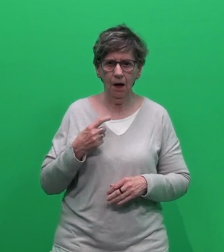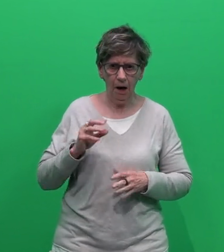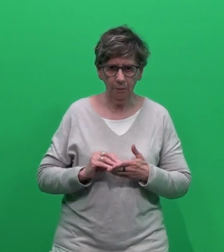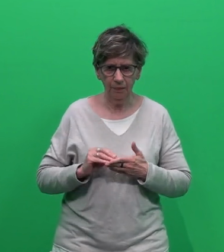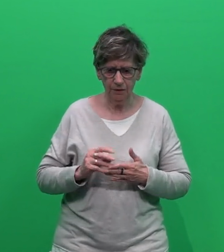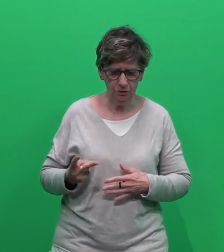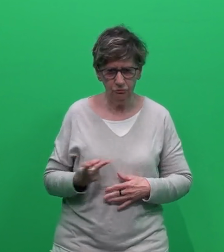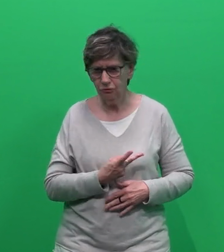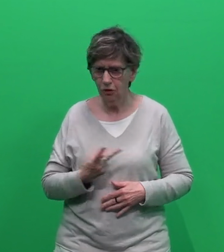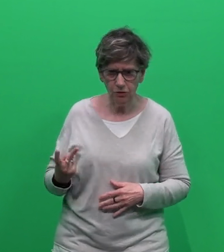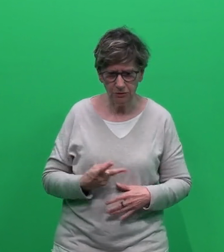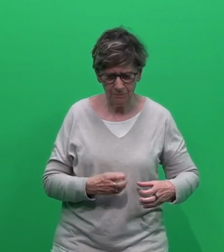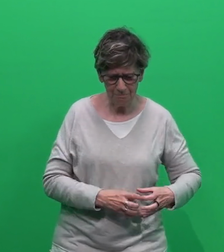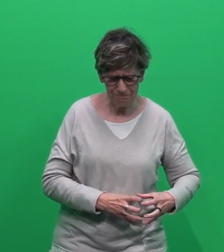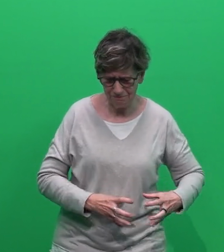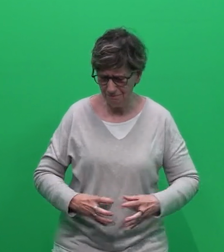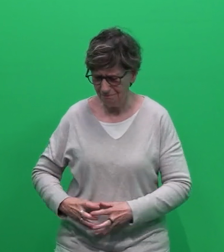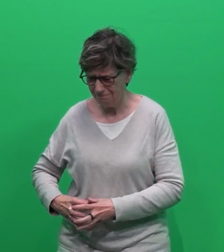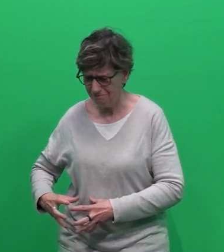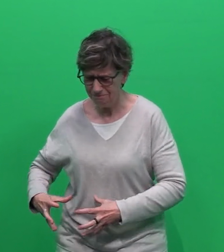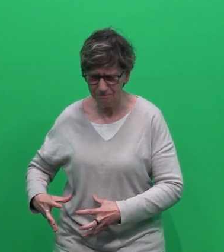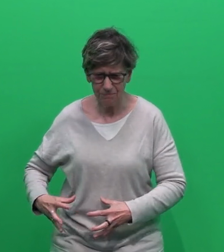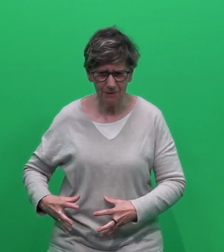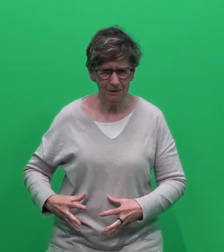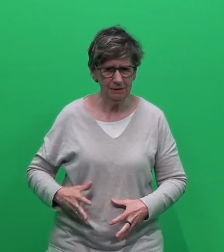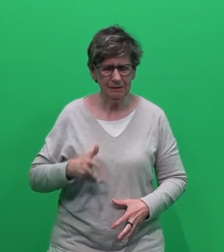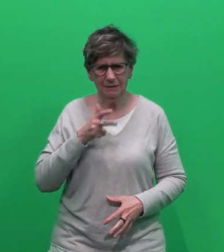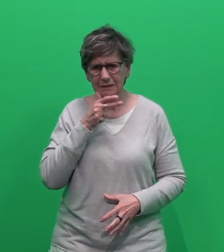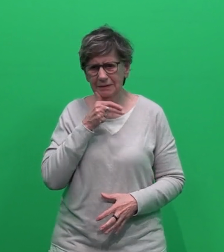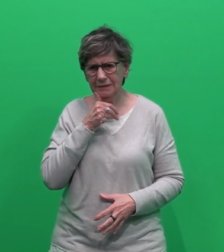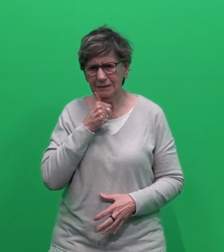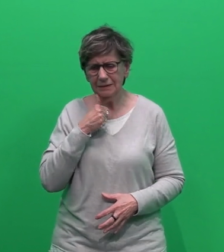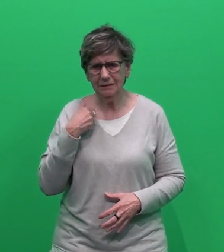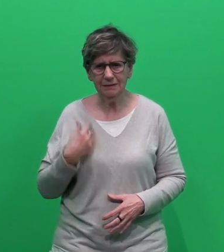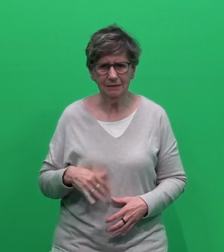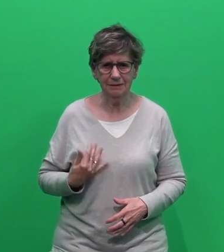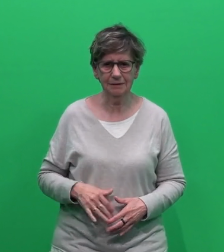De vegades se m'inflen els dos peus i em fa força mal.